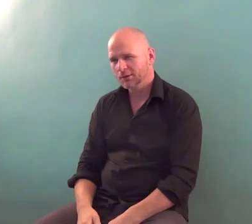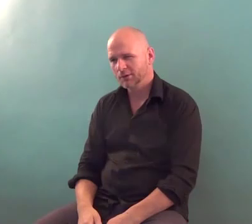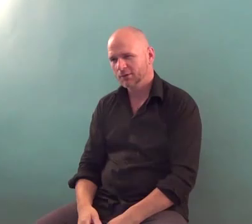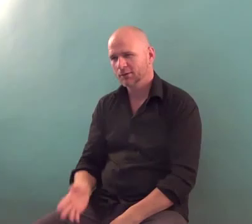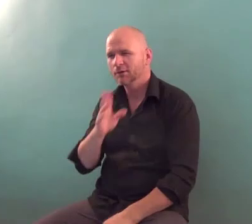Chyba...